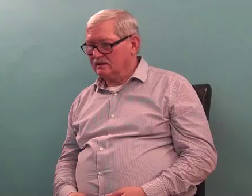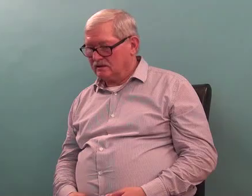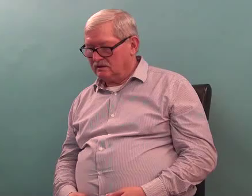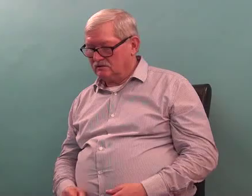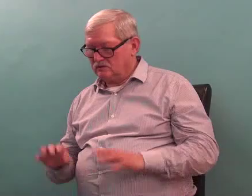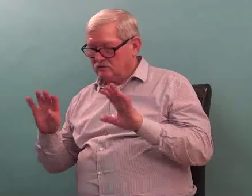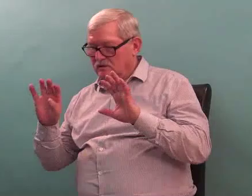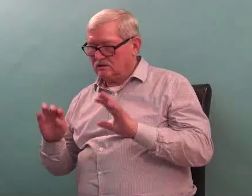Godzina dziewiąta.